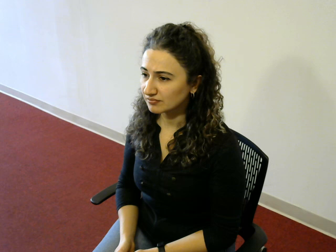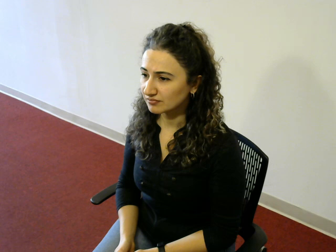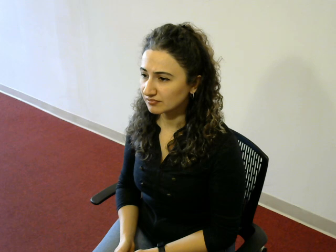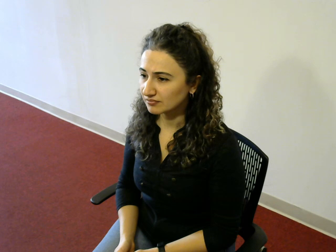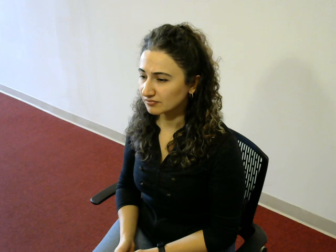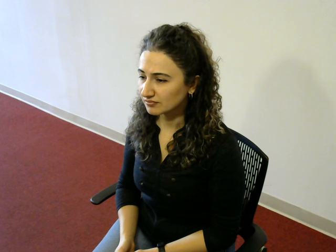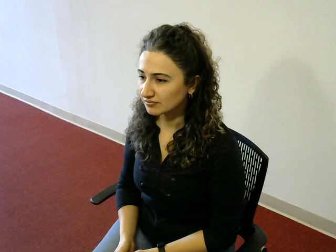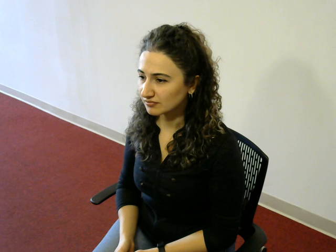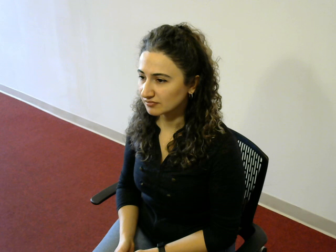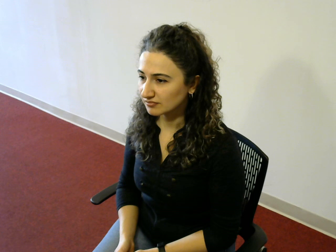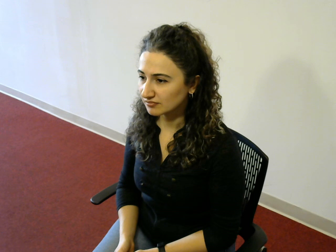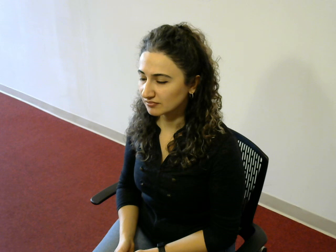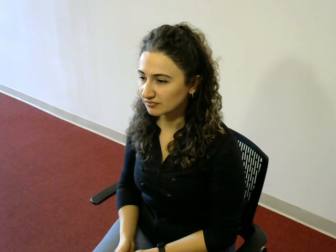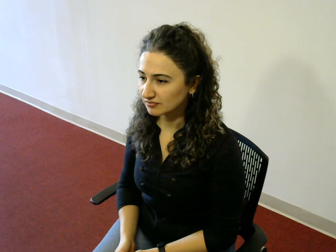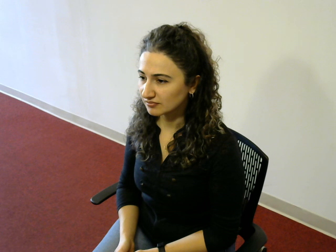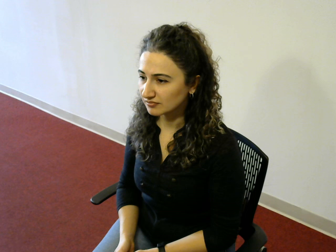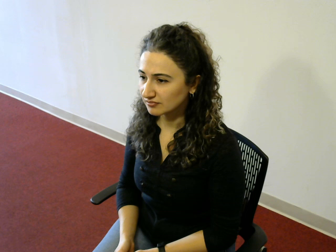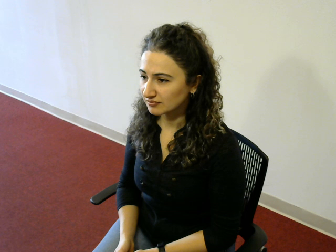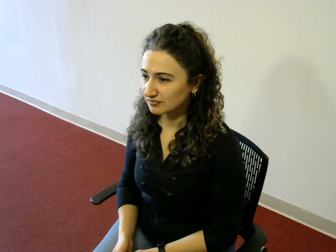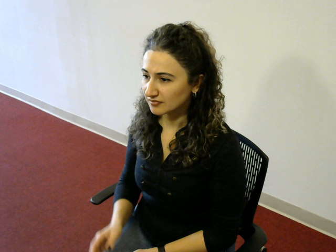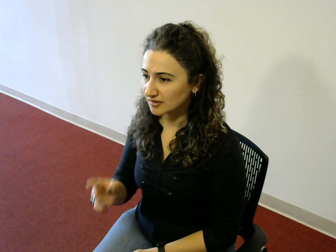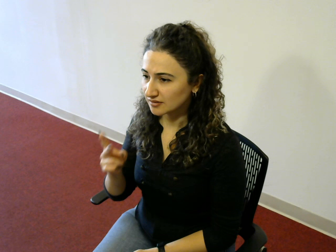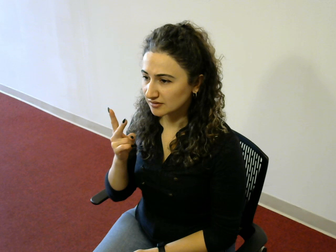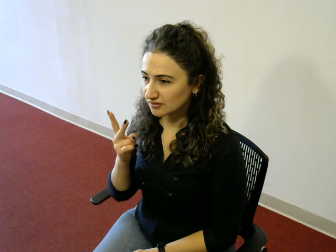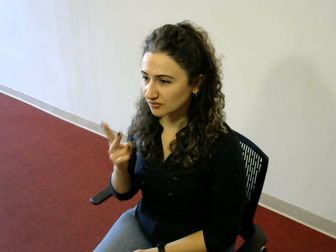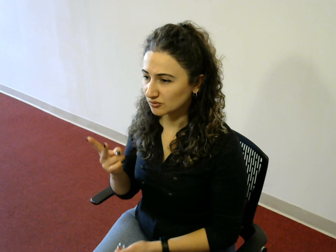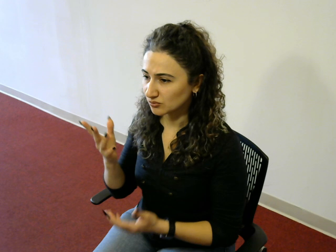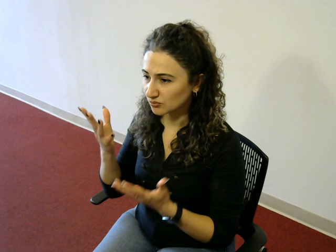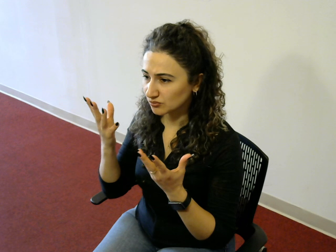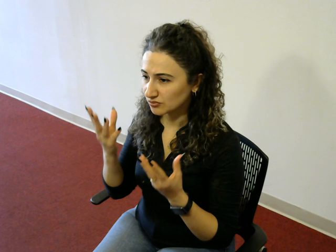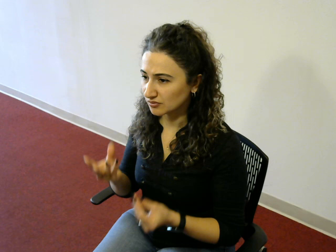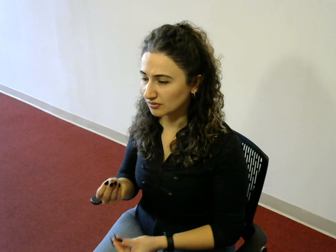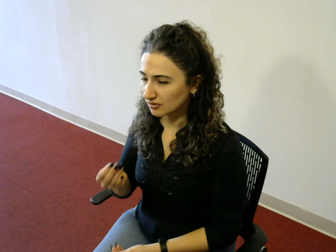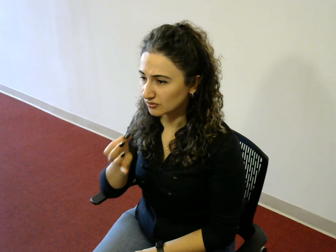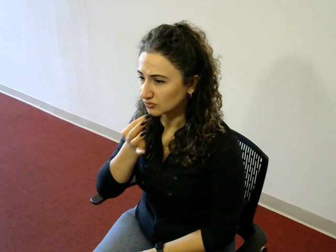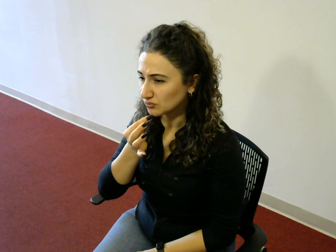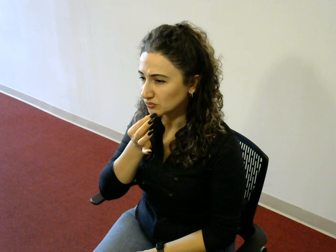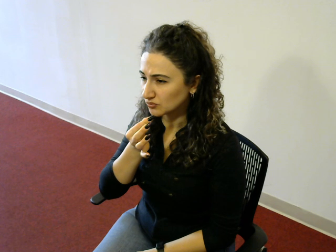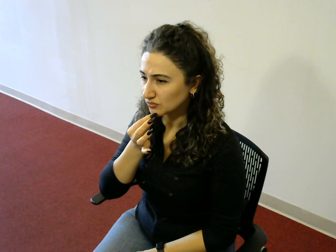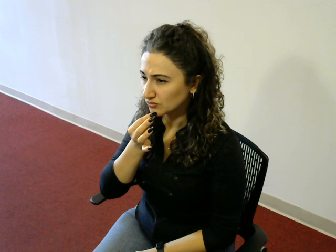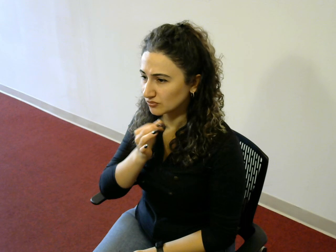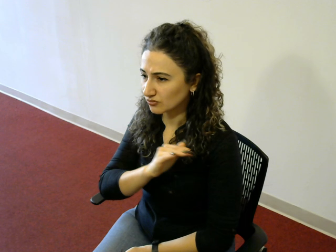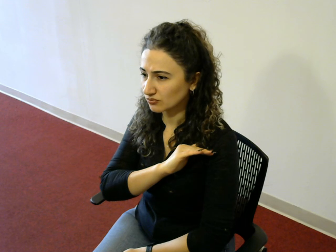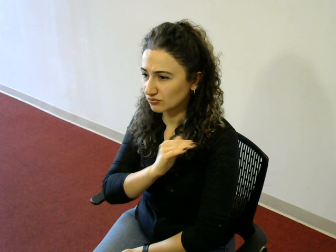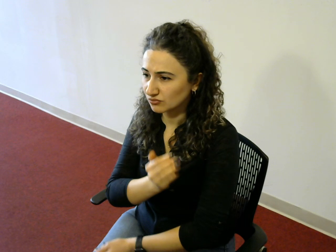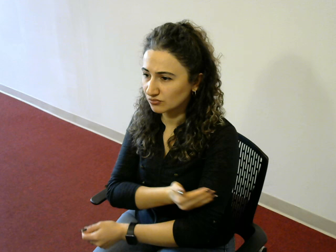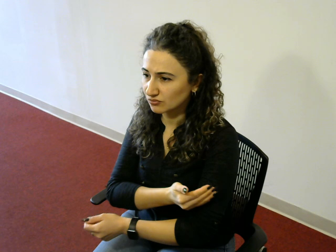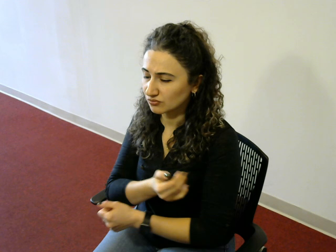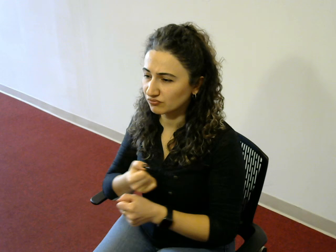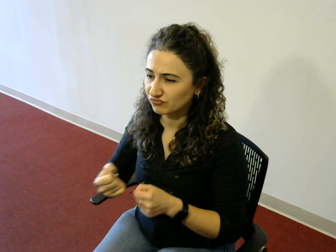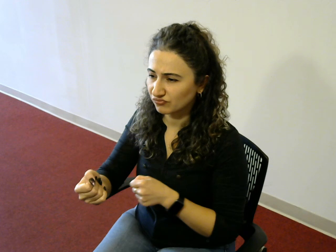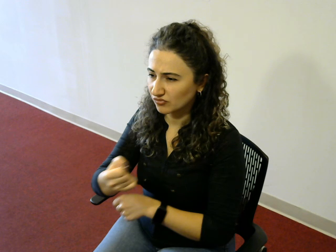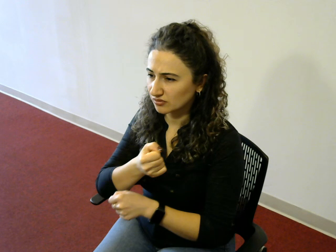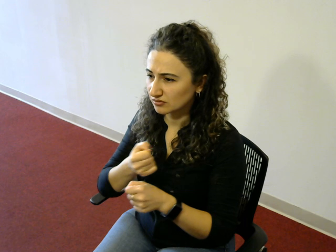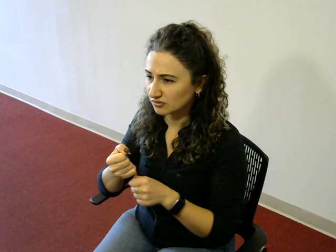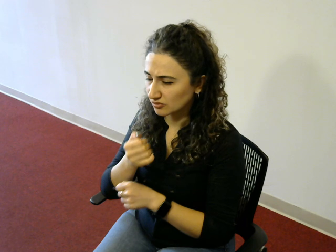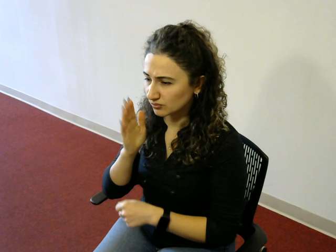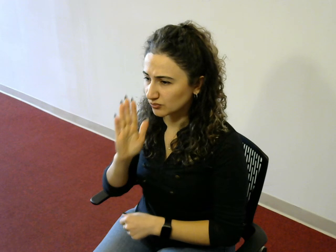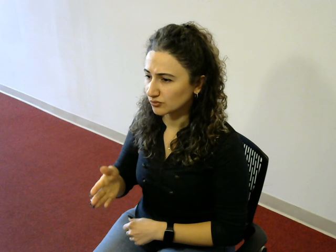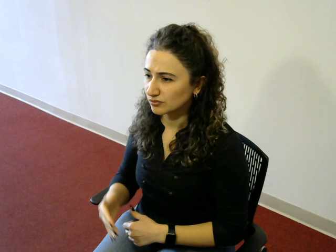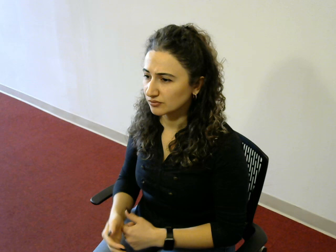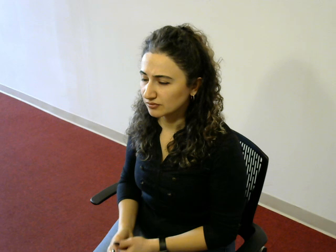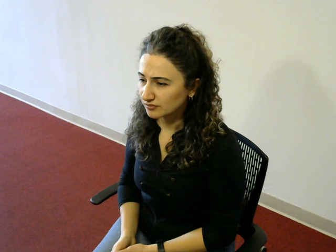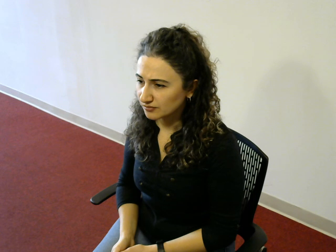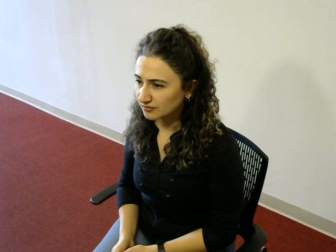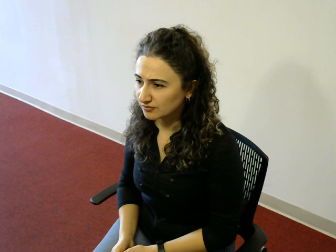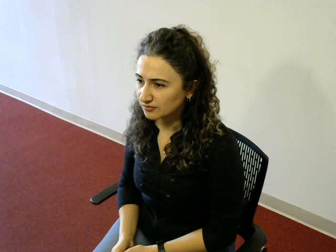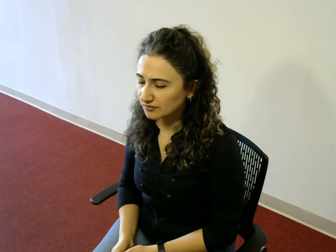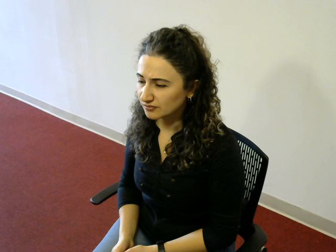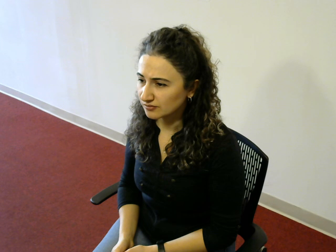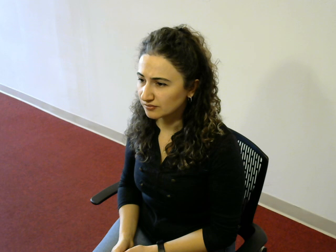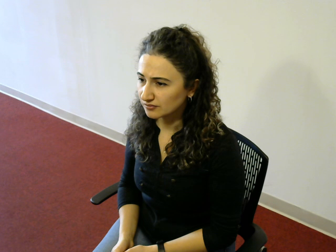İki gün sonra güclü külək olacaq